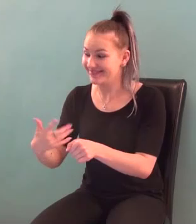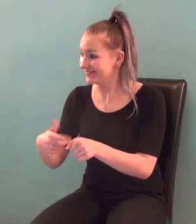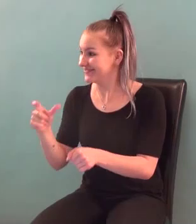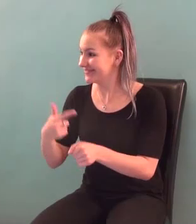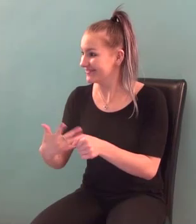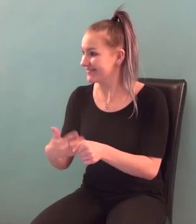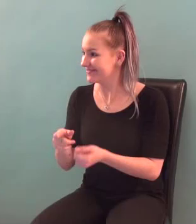W czwartek, dwudziestego piątego.